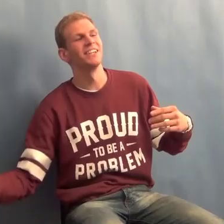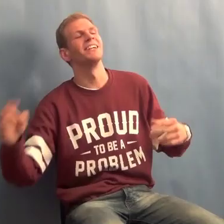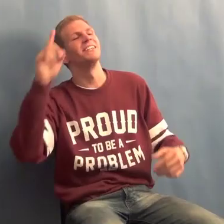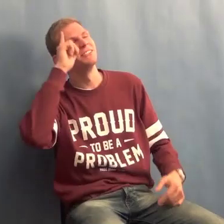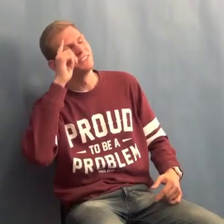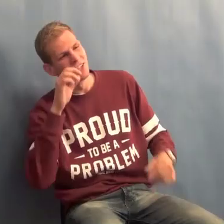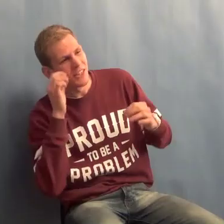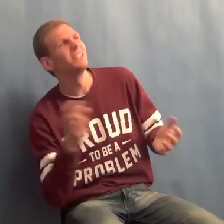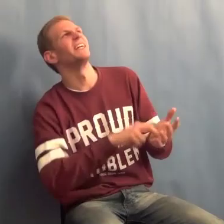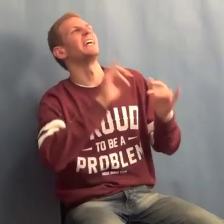Kot wstał i nadal zastanawiał się, co zrobić.